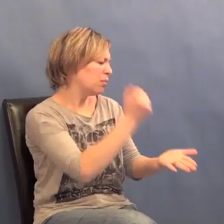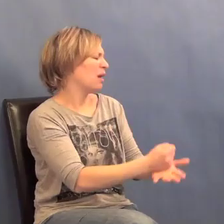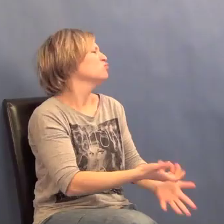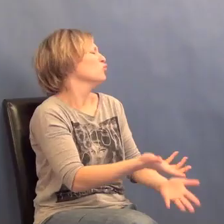To co?!